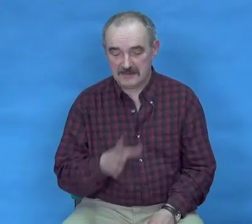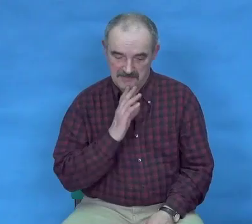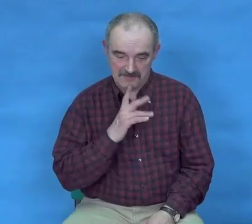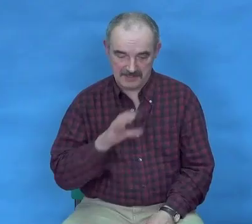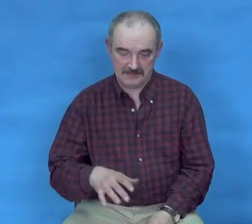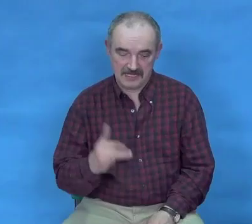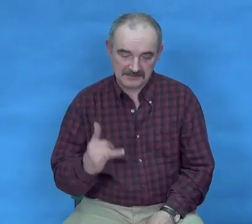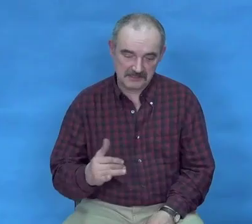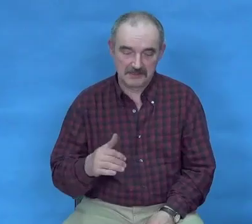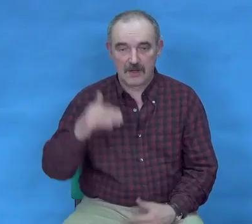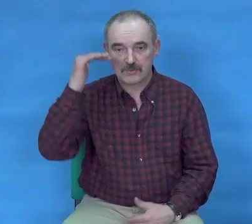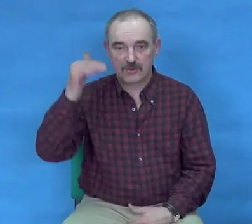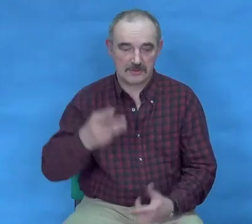To chyba dotyczy dzieci albo dorosłych.